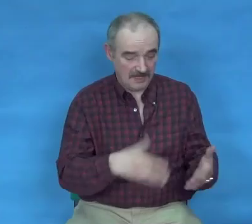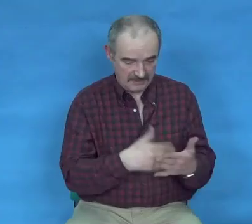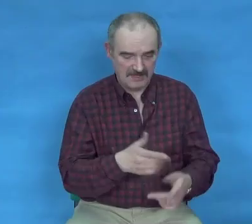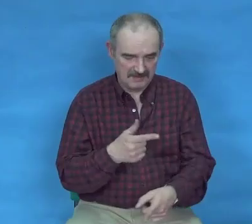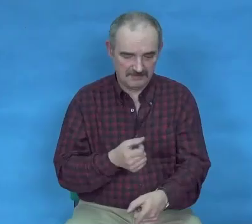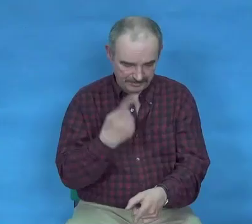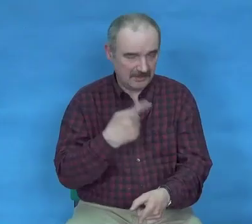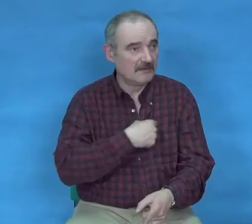To nietypowe